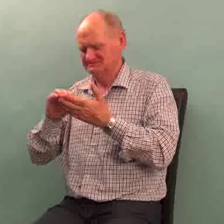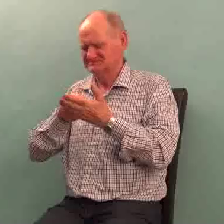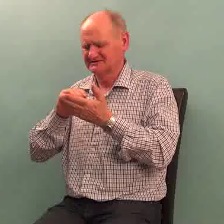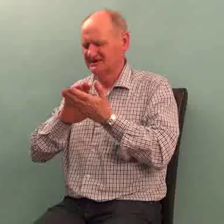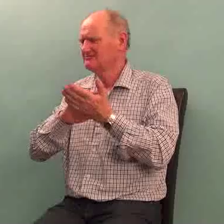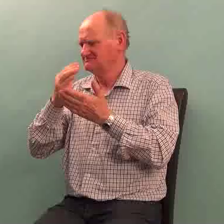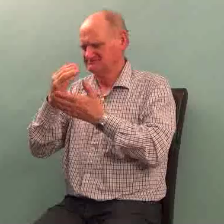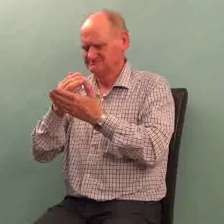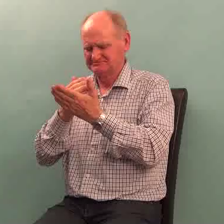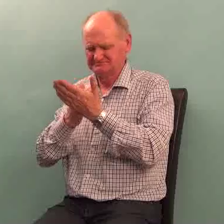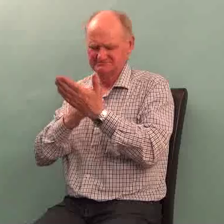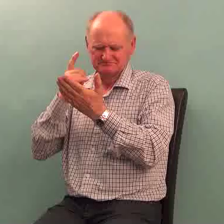Na liście byli wszyscy: słyszący i głusi.